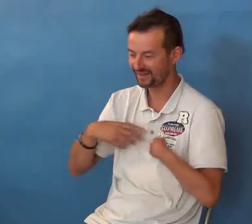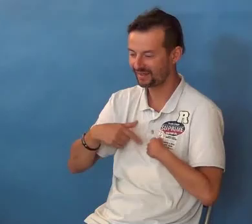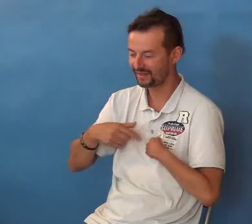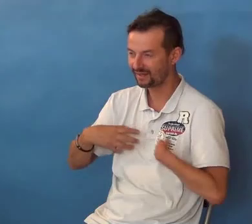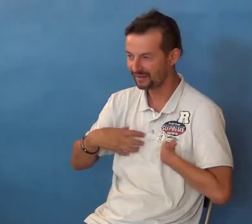Biustonosz.